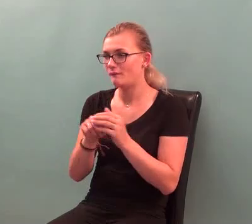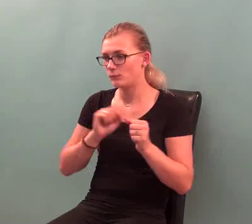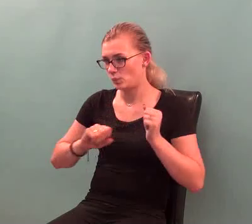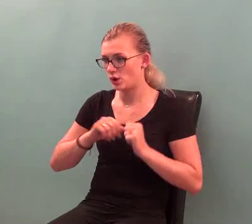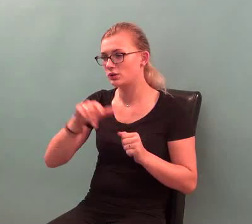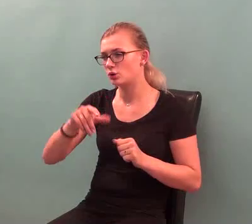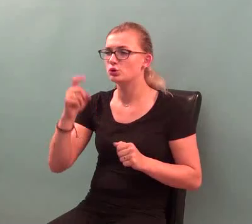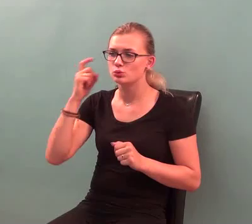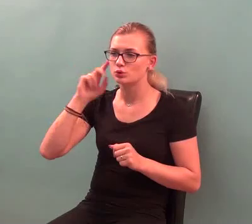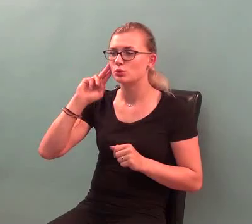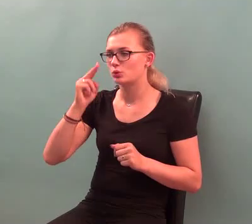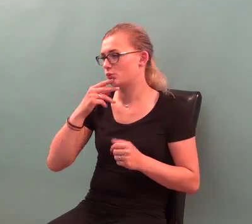W autobusie są słyszący i głusi, dowolnie.